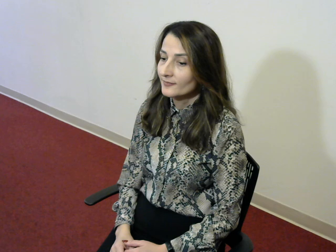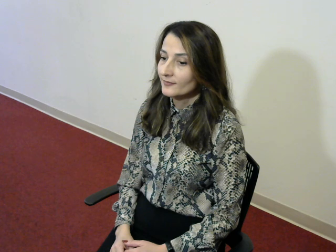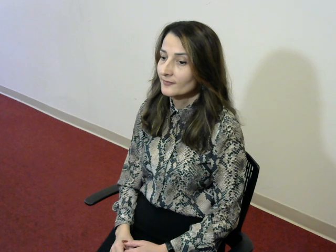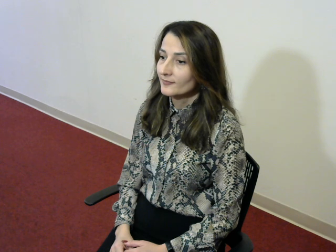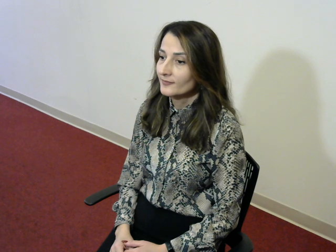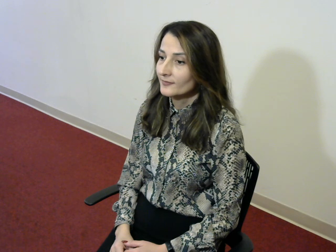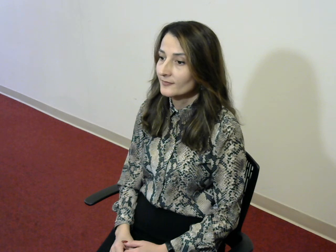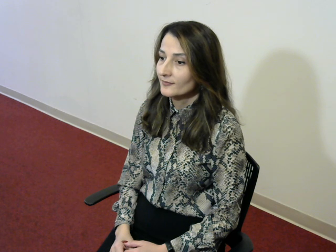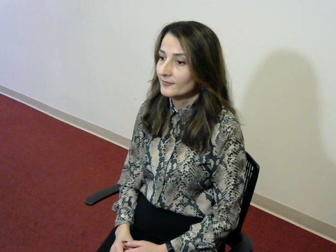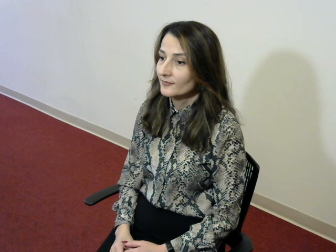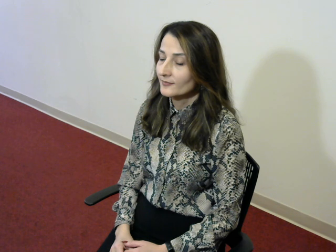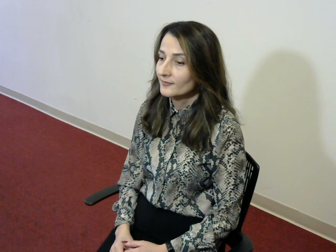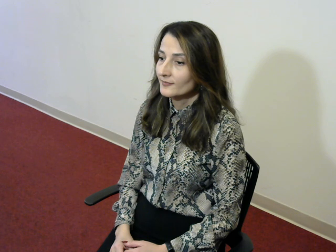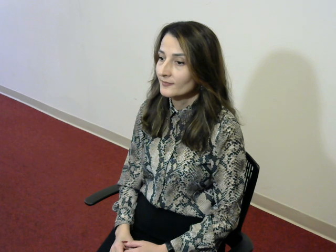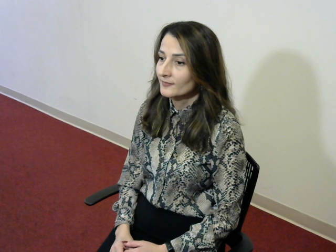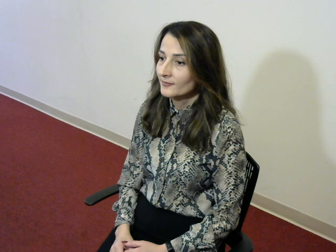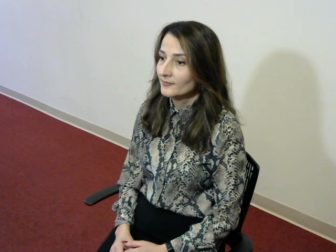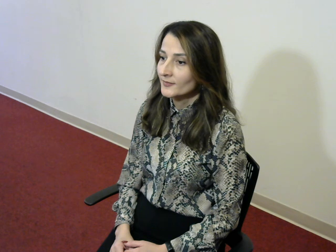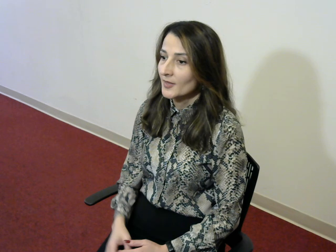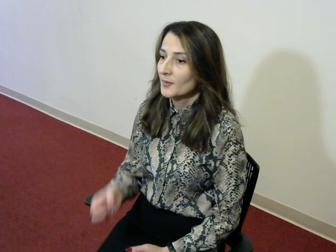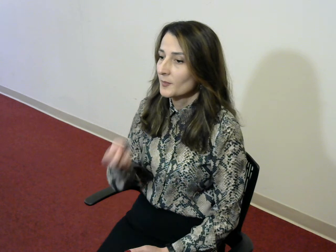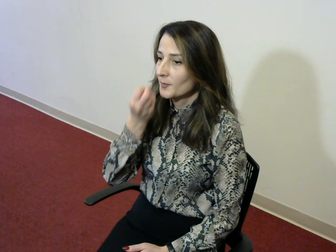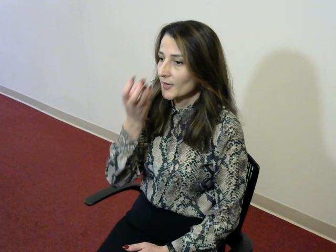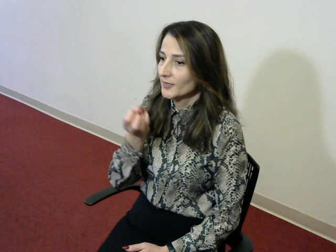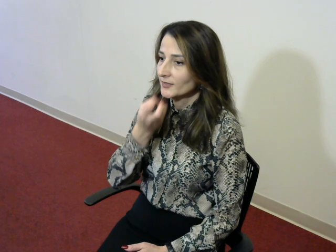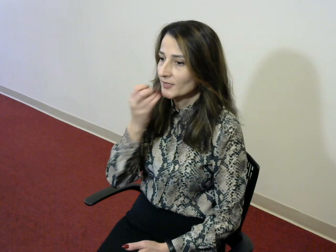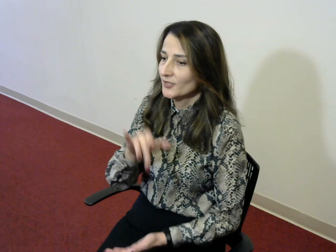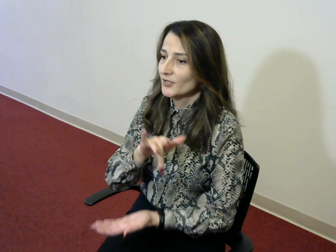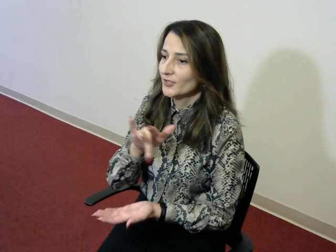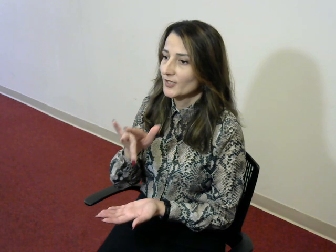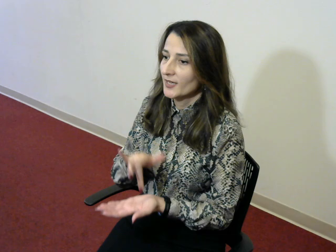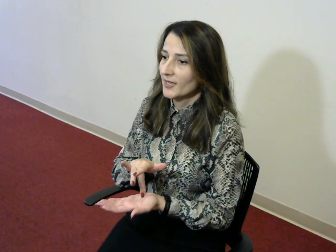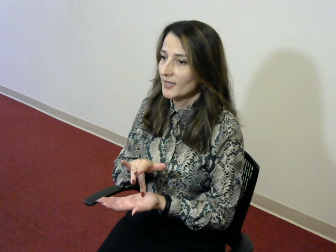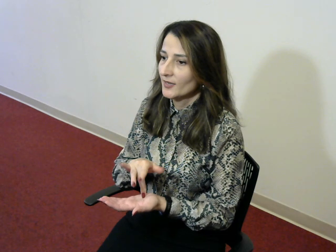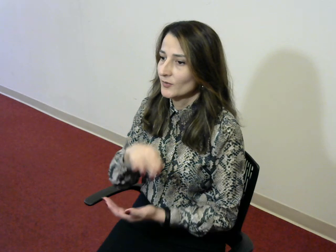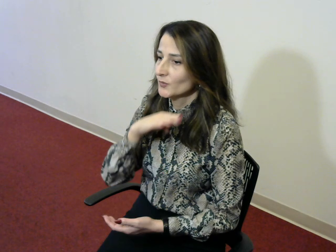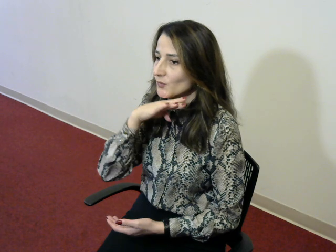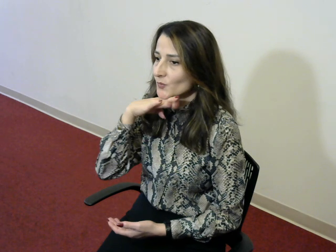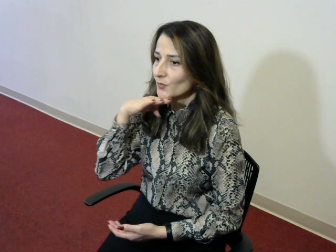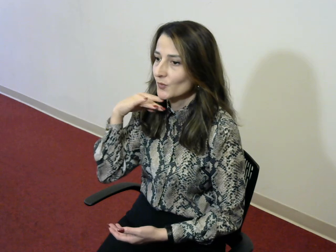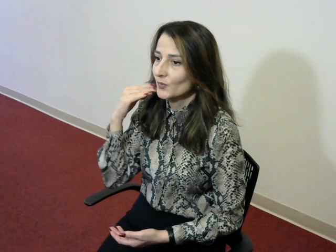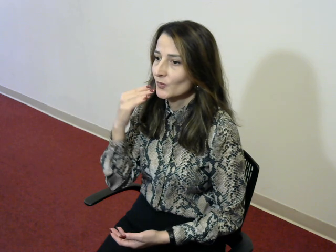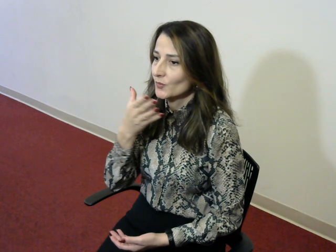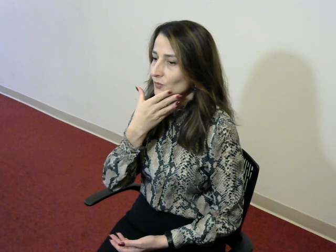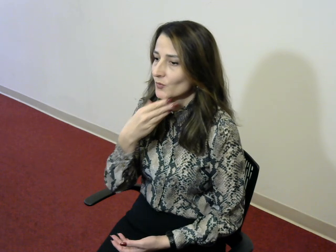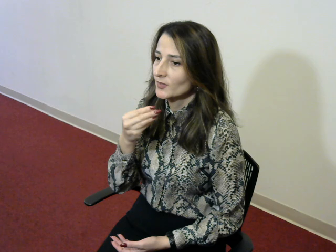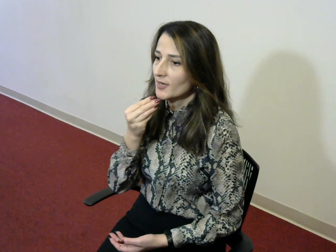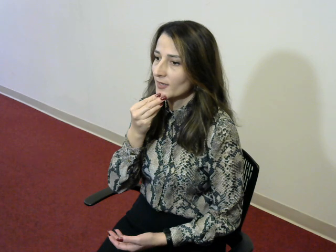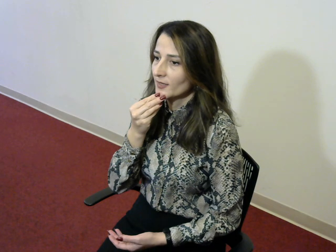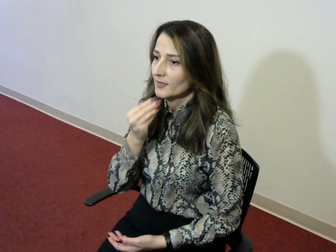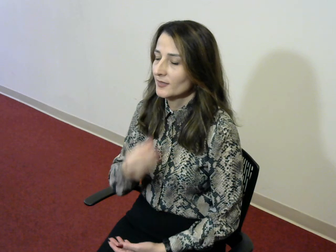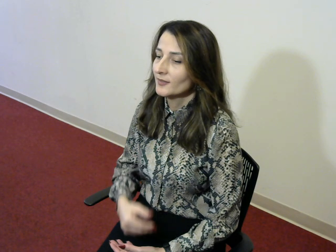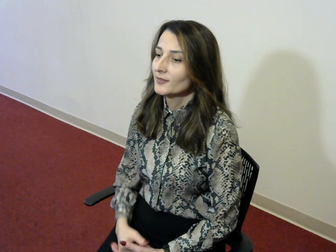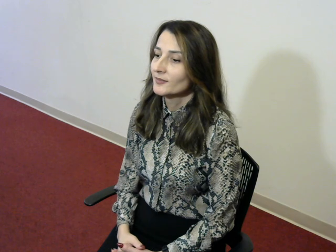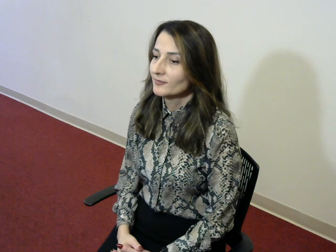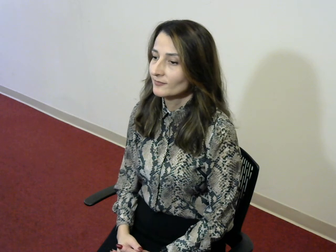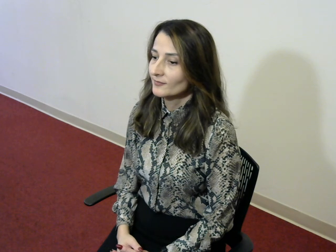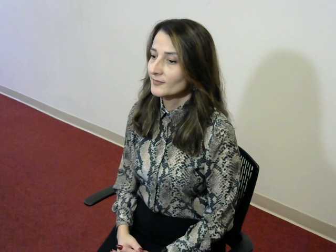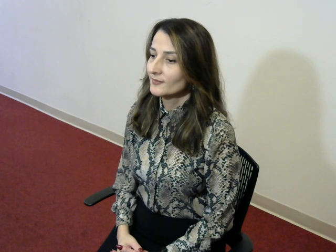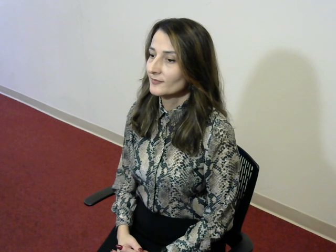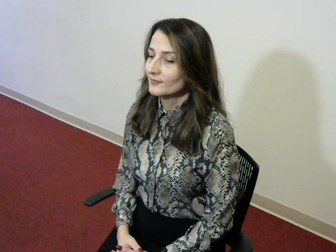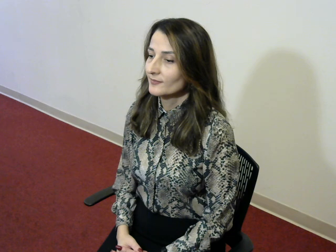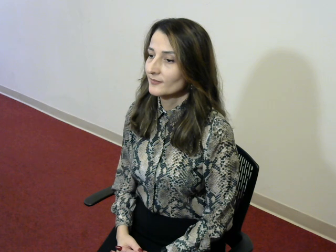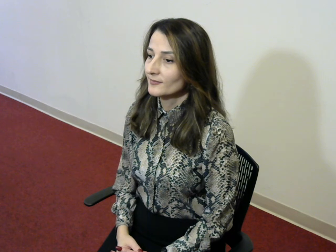Bakı şəhəri çox gözəldir